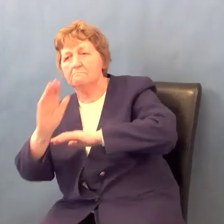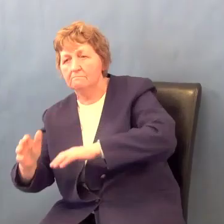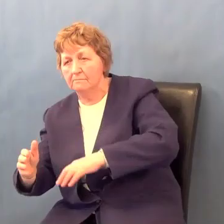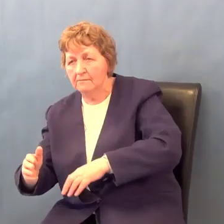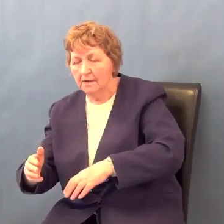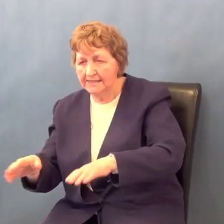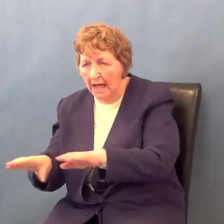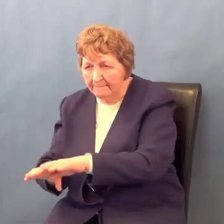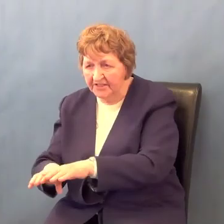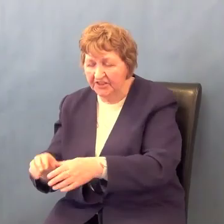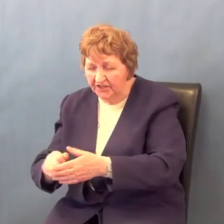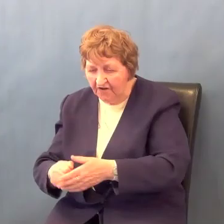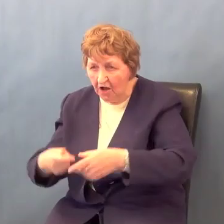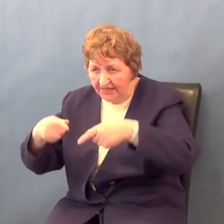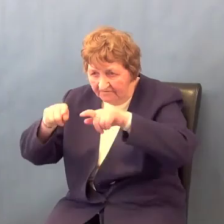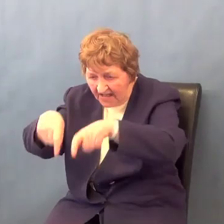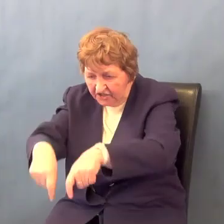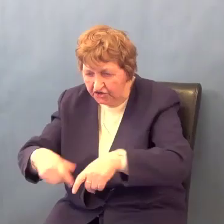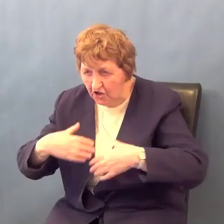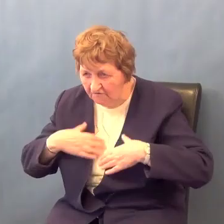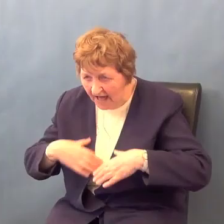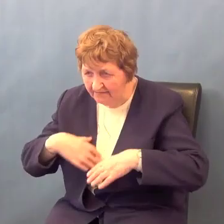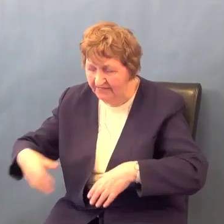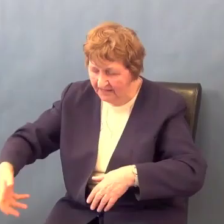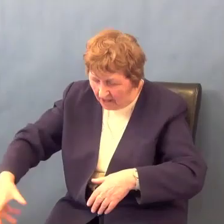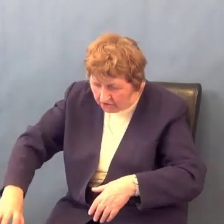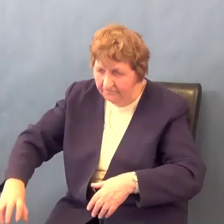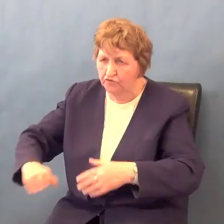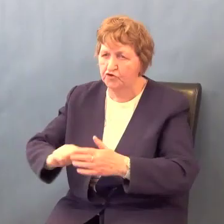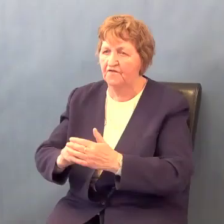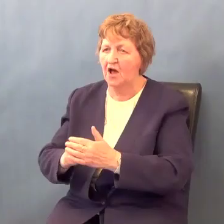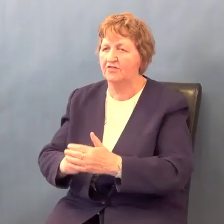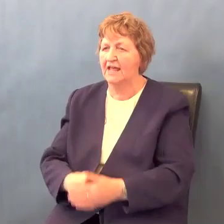Zakręcić kran, wejść do wanny, i wtedy odkręcić kran.